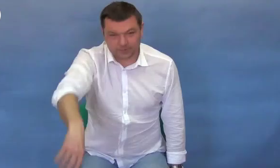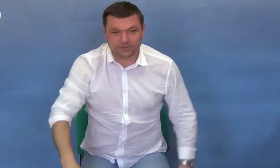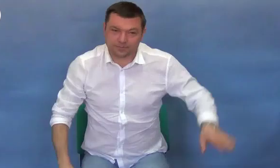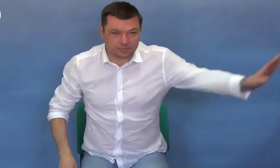Nie.